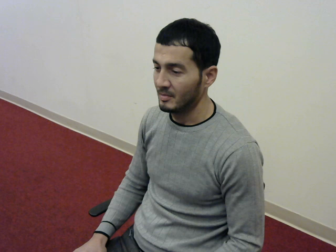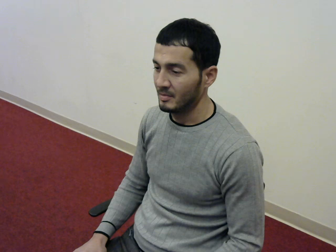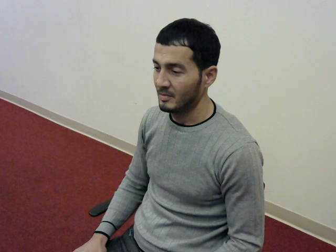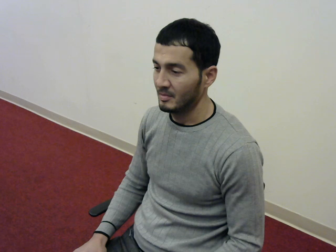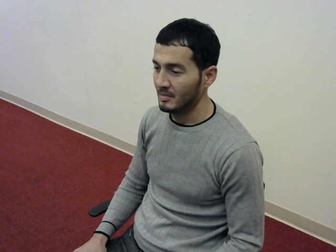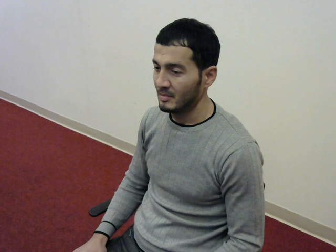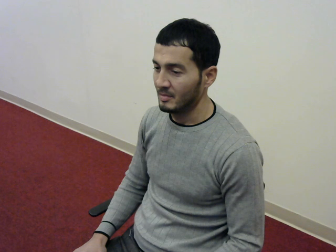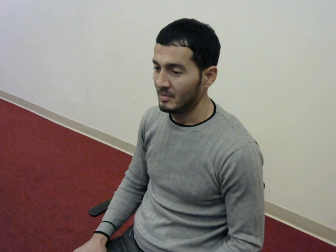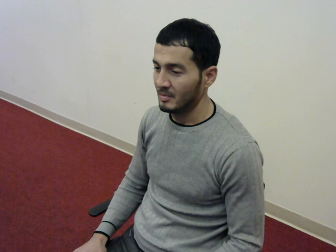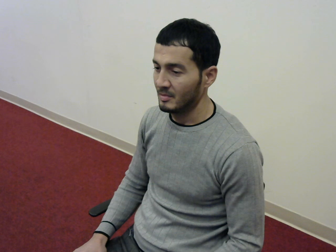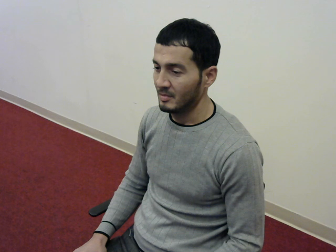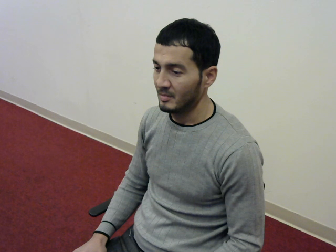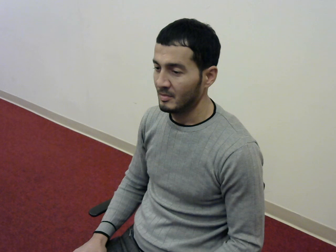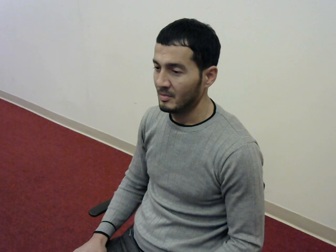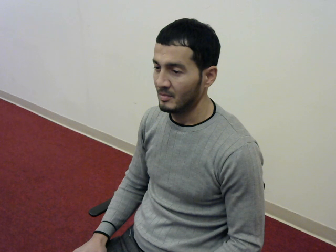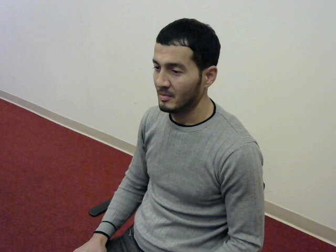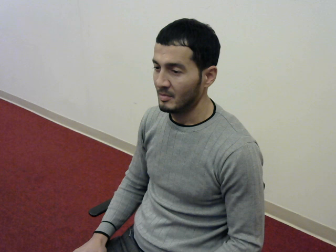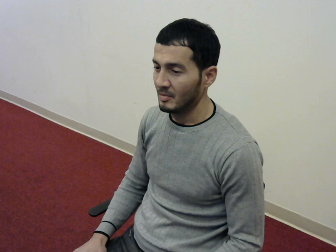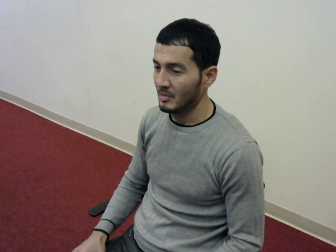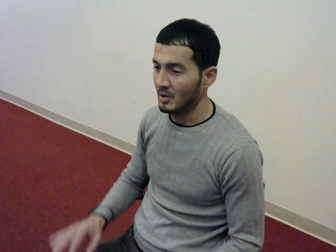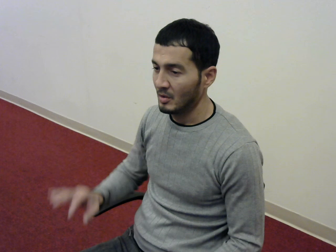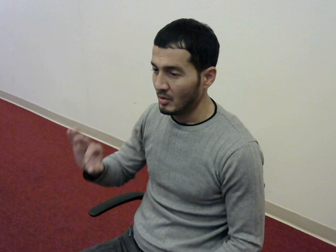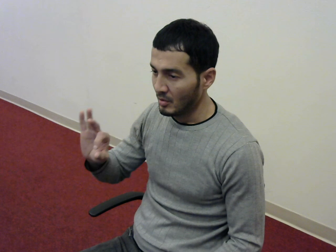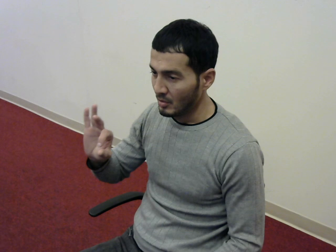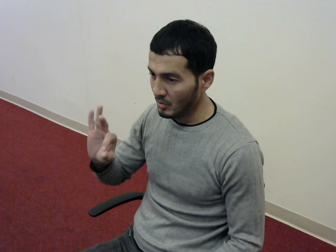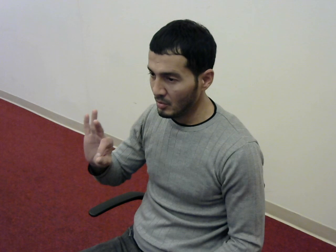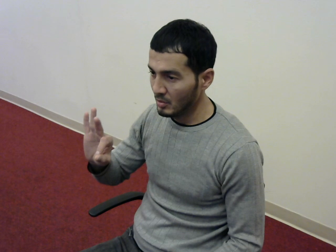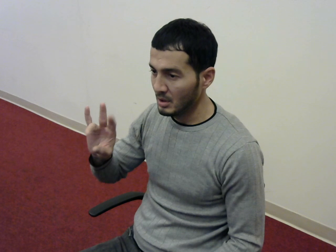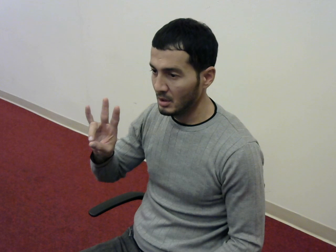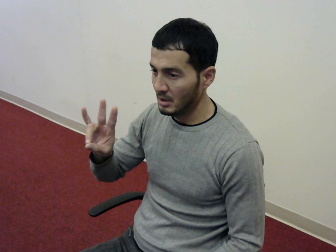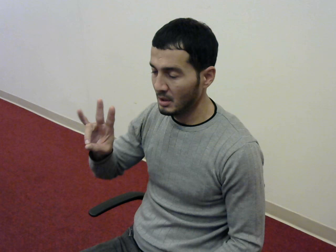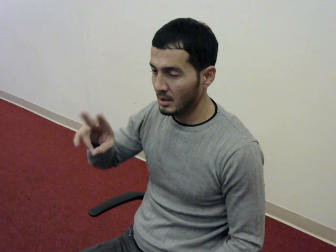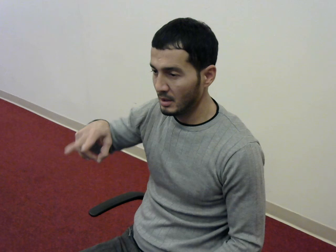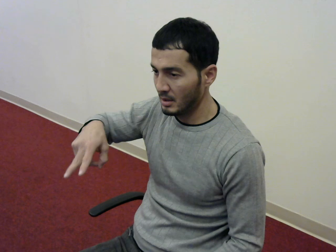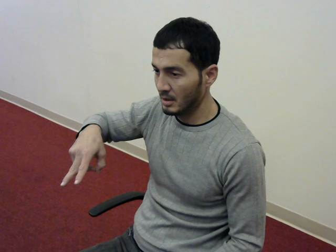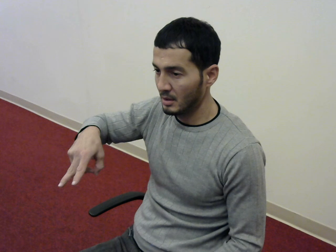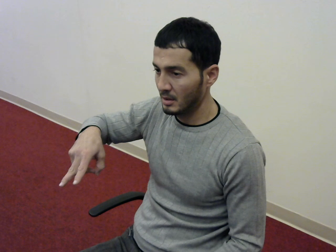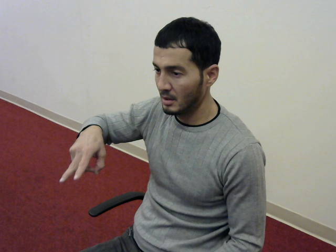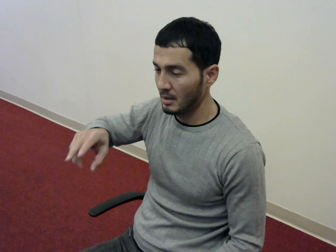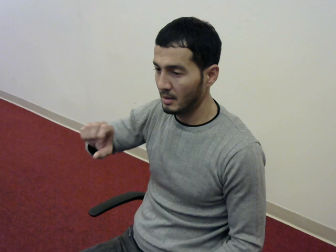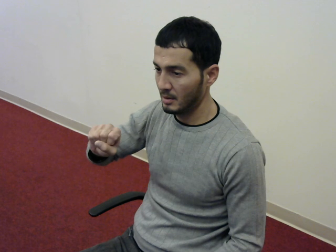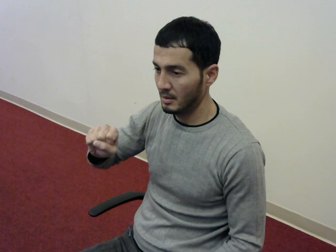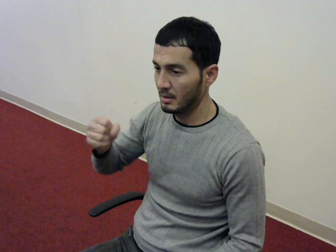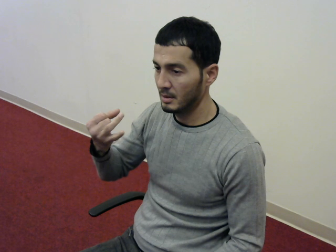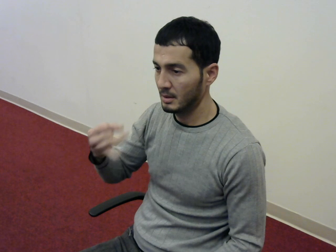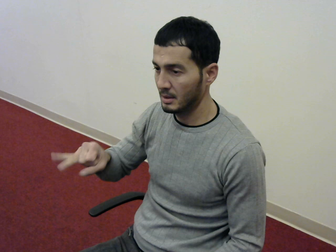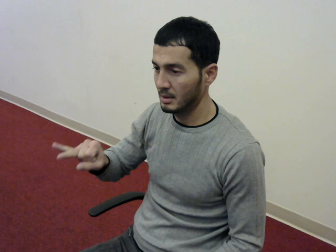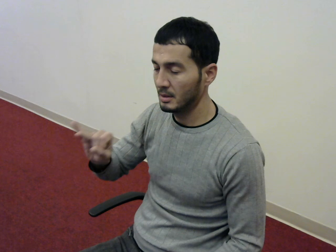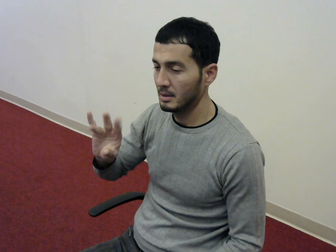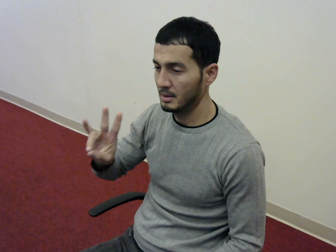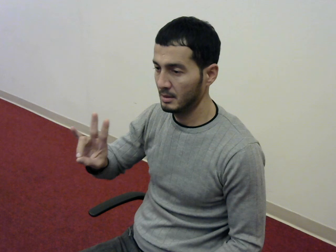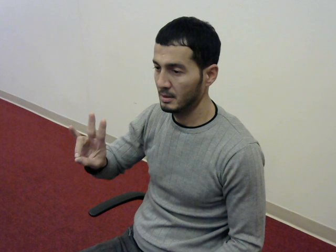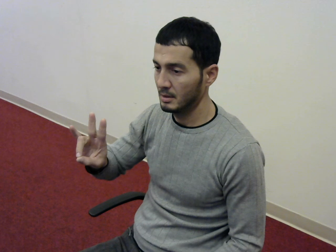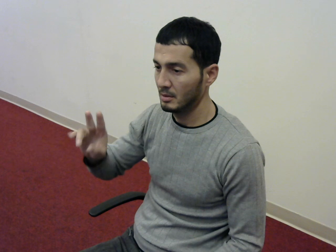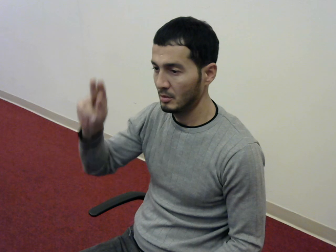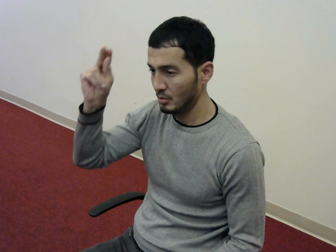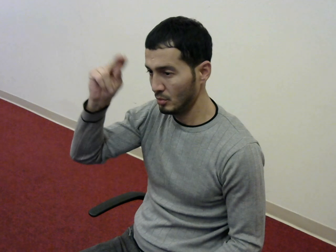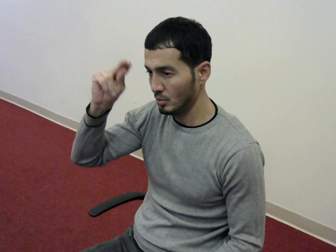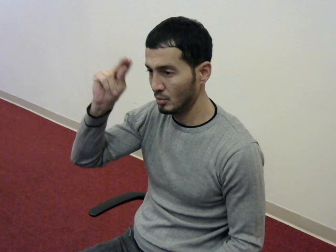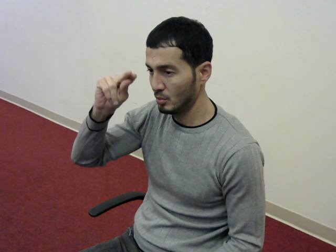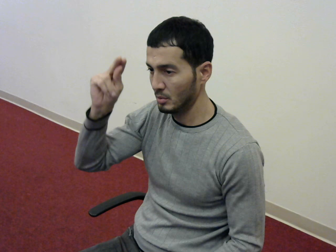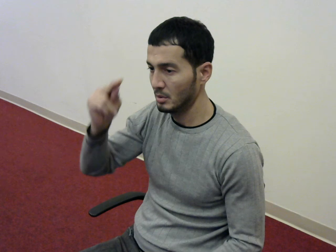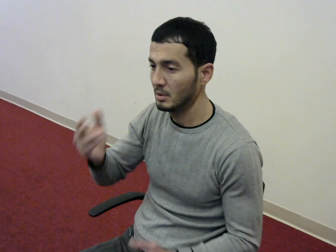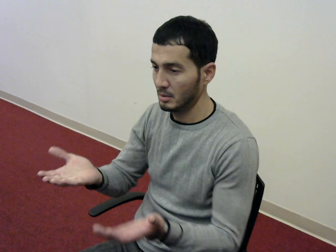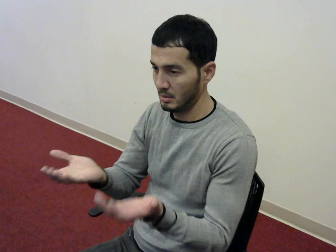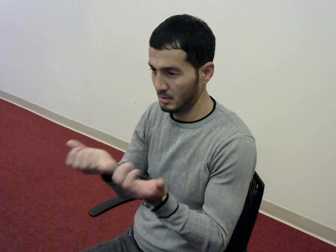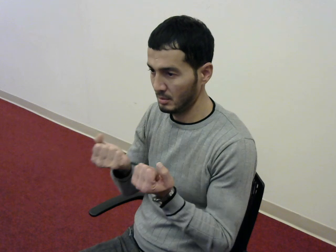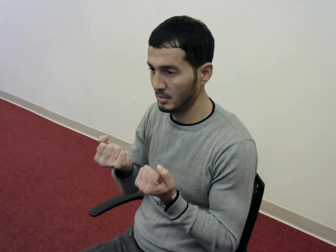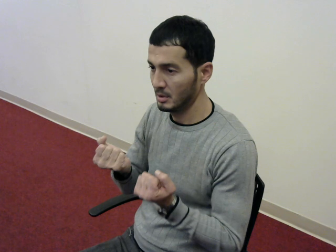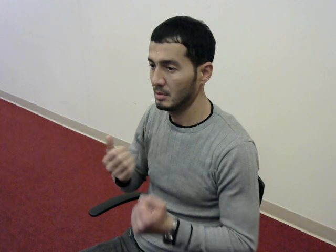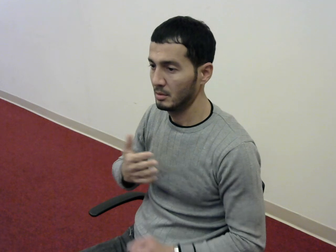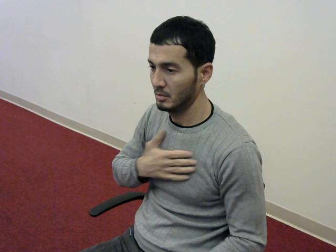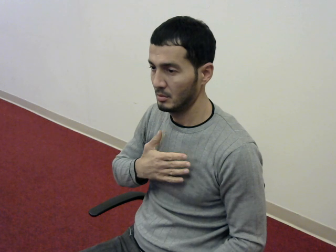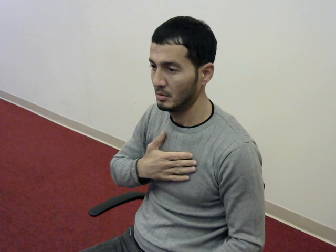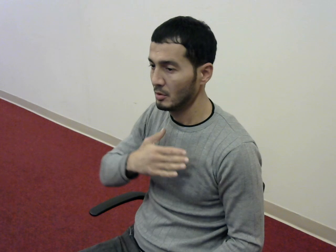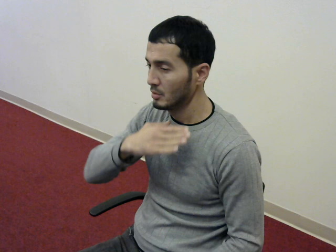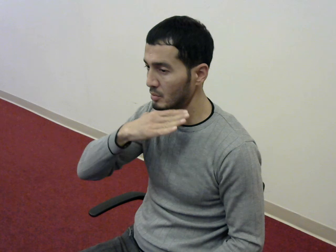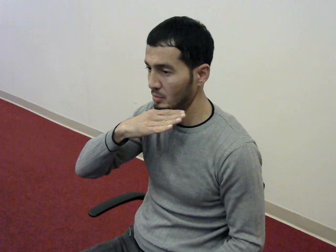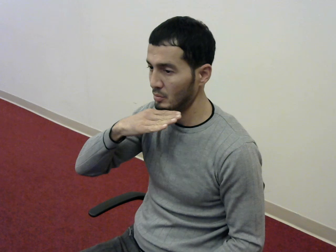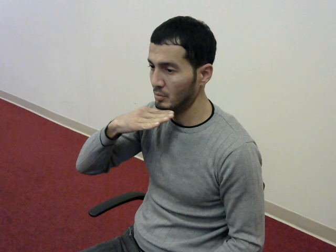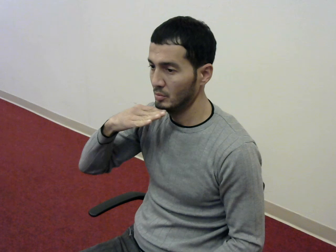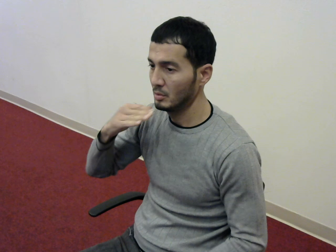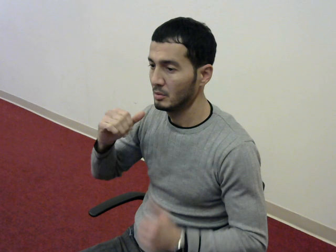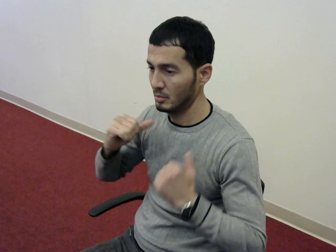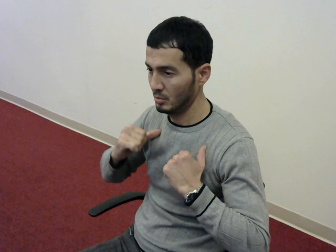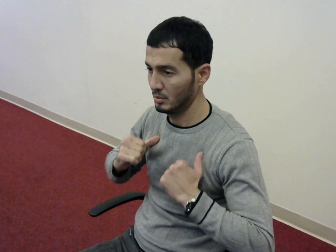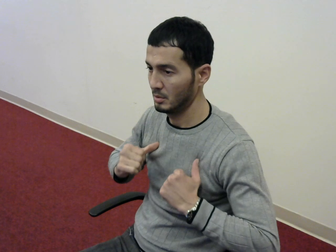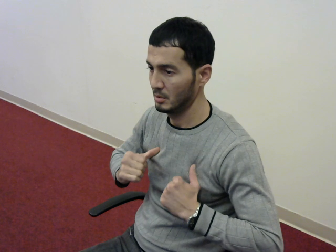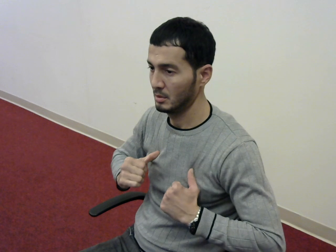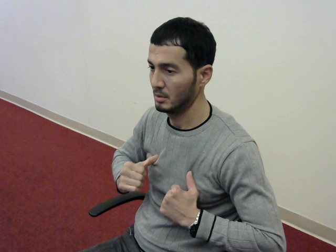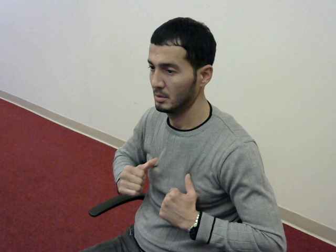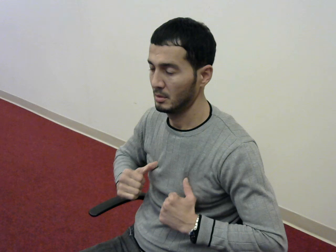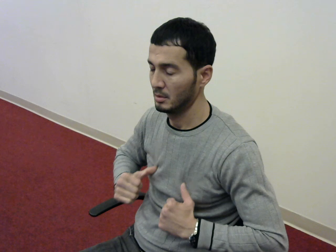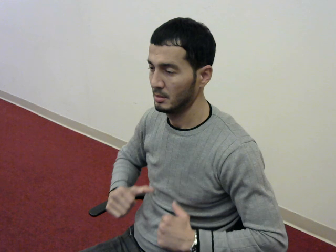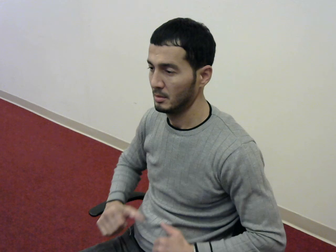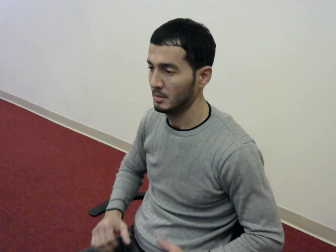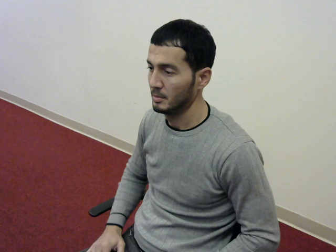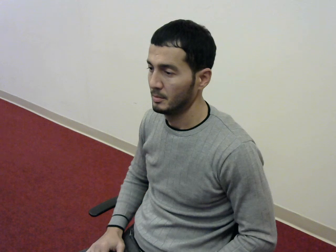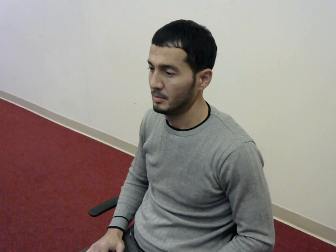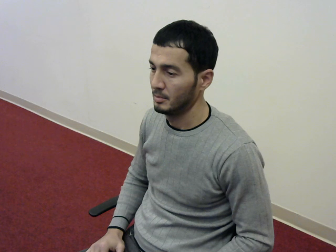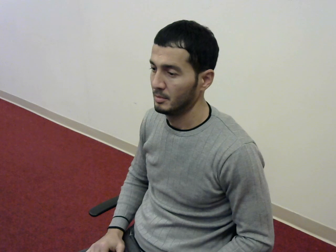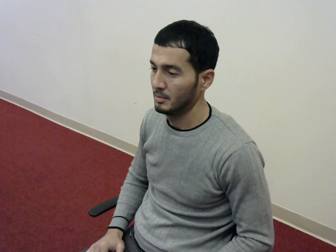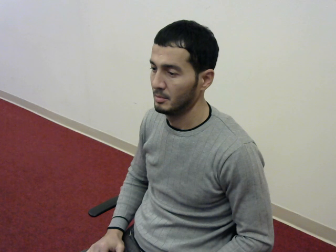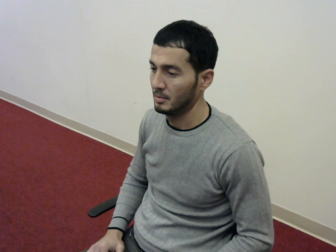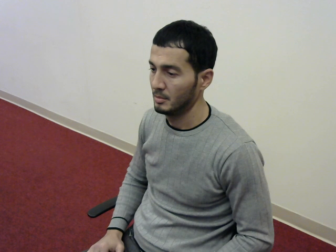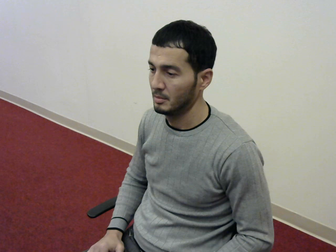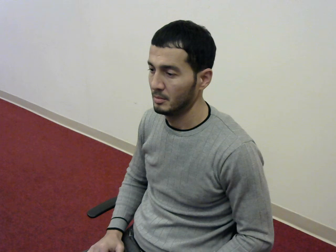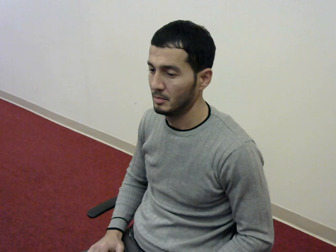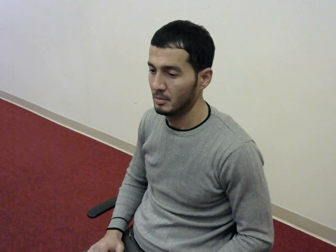Onlayn təhsil almaq mənə çox rahatdır